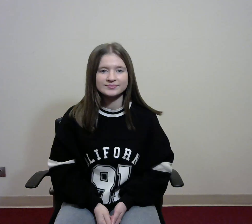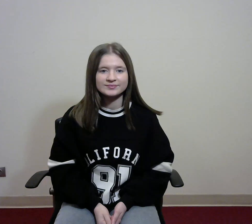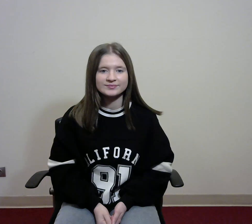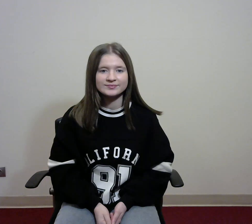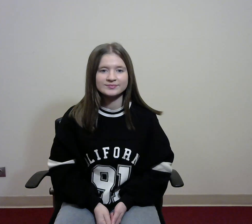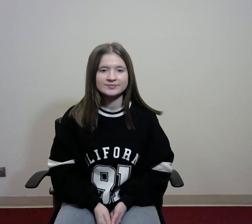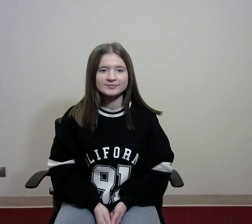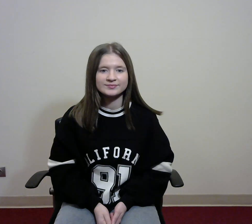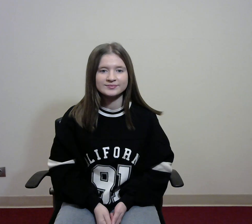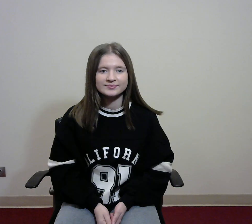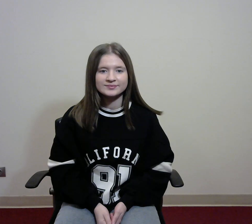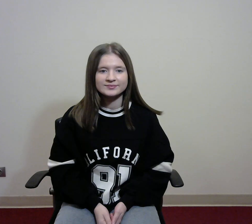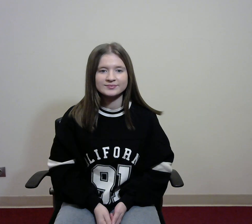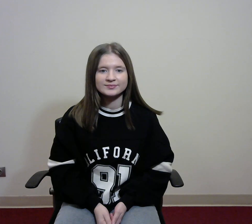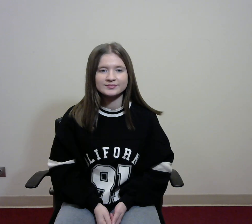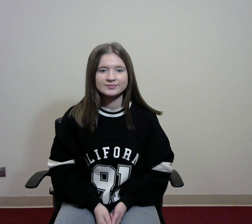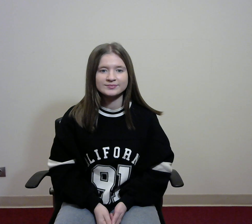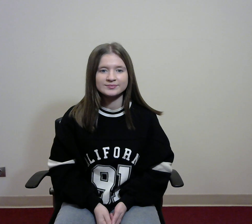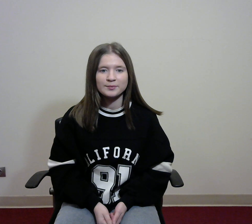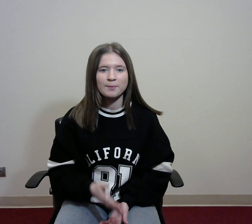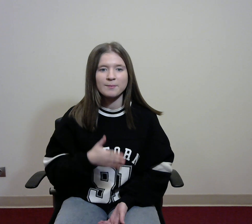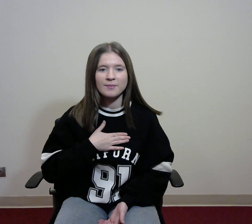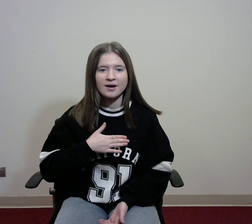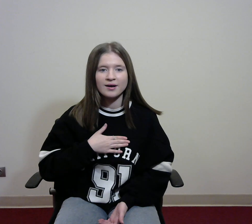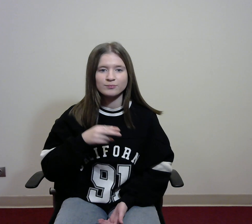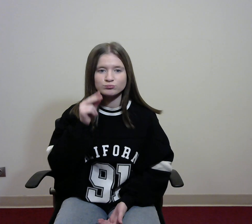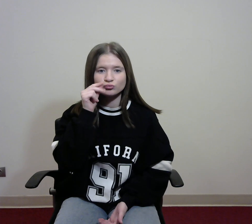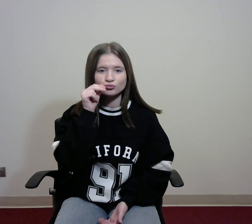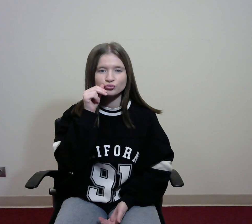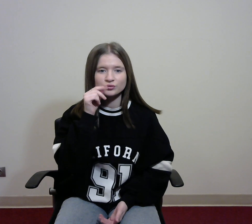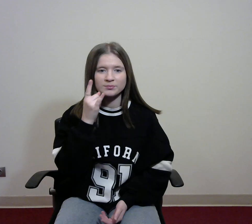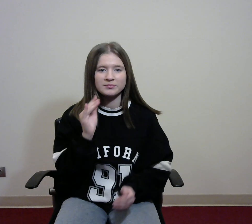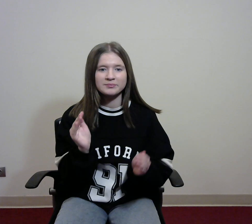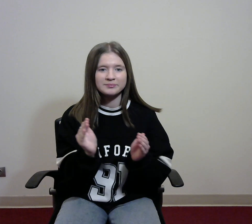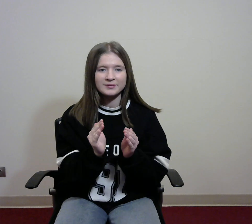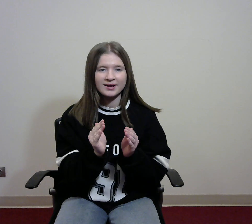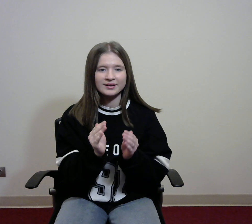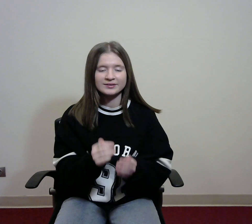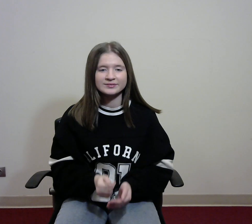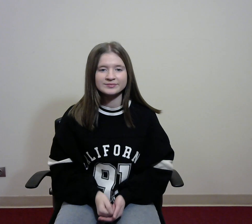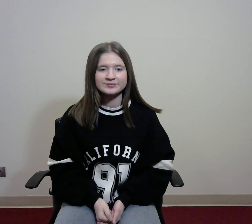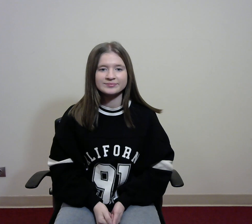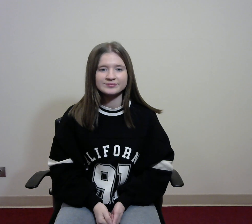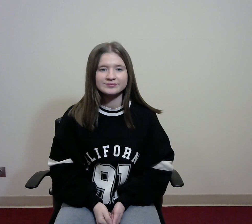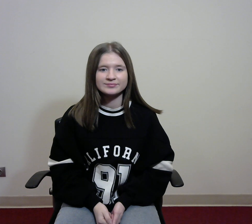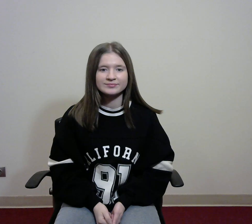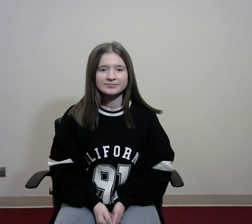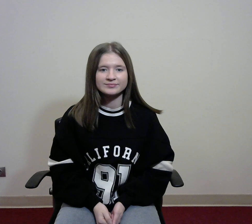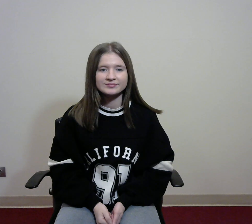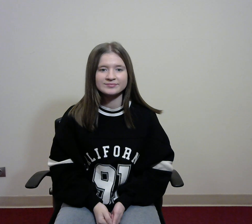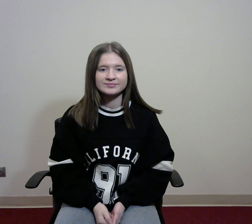Mənim pişiyim balacadır